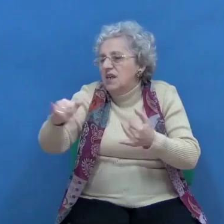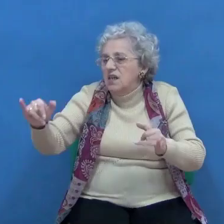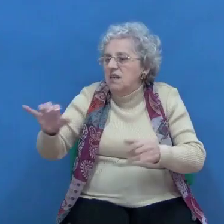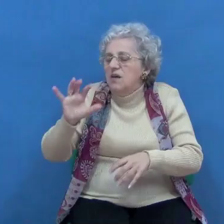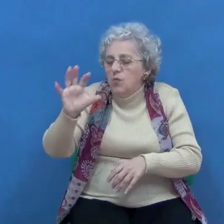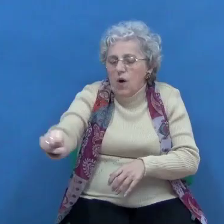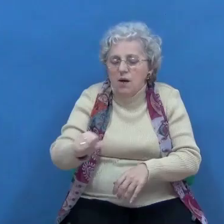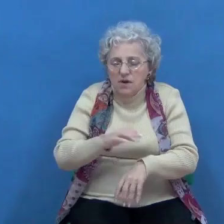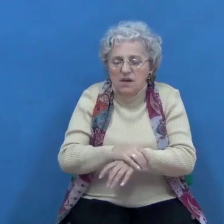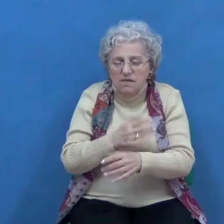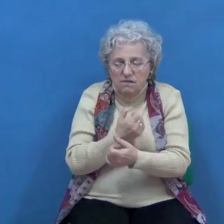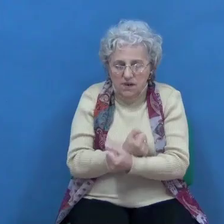Złapią go, założą kajdanki i do więzienia.